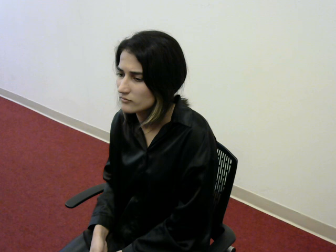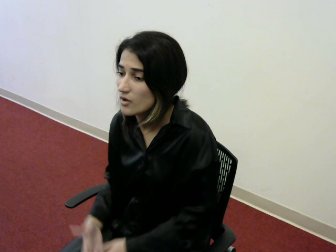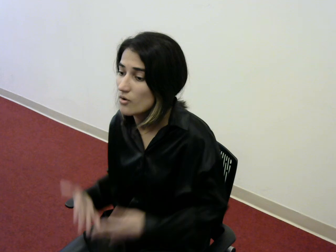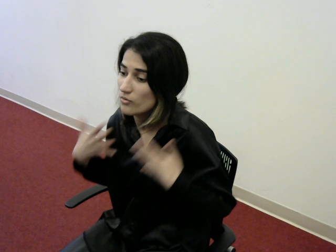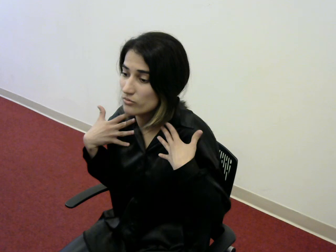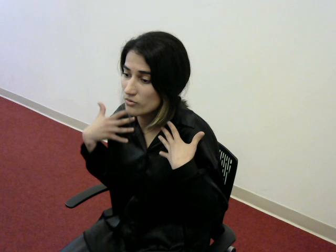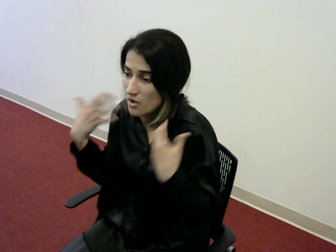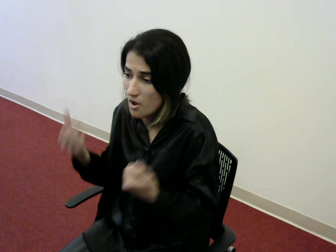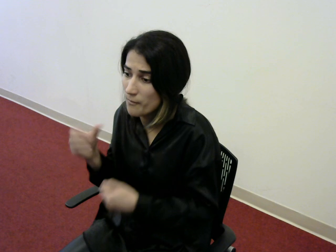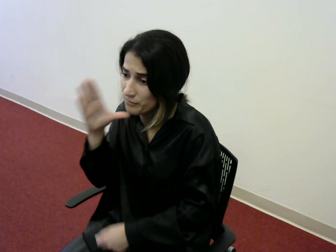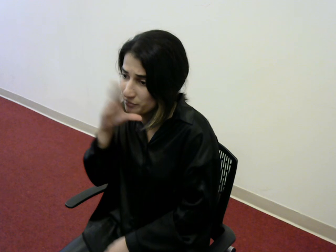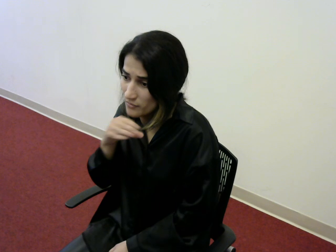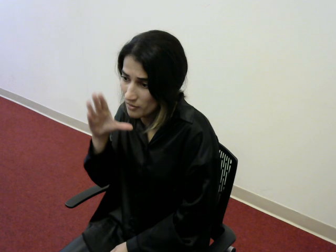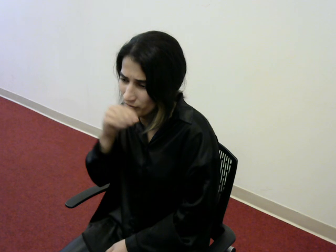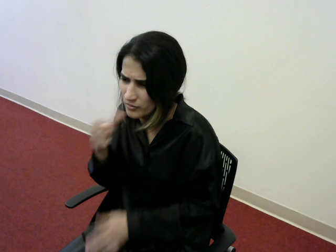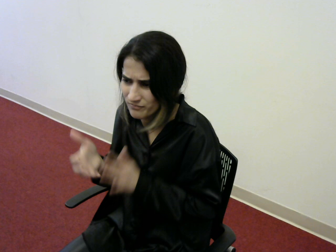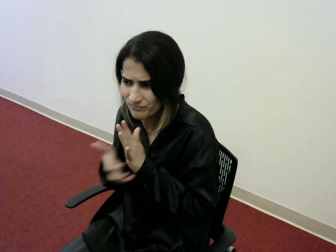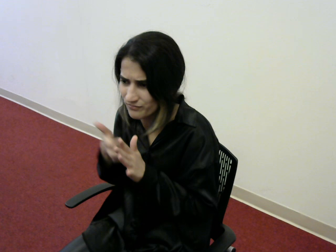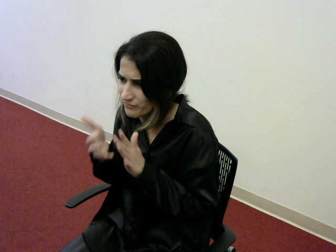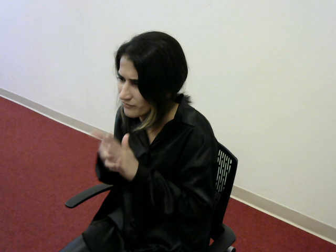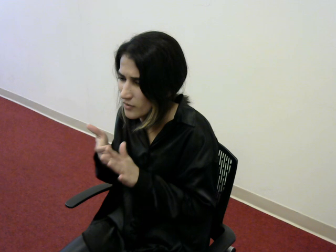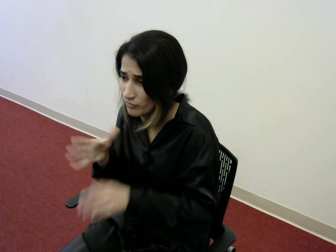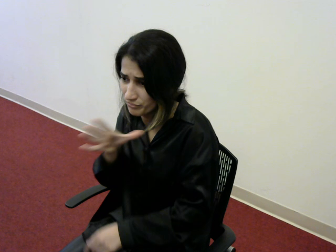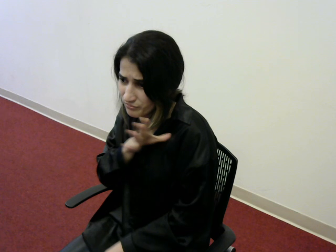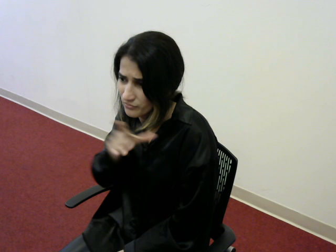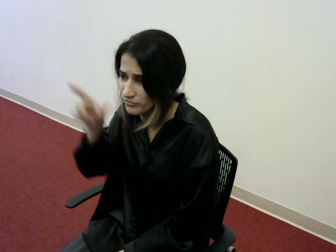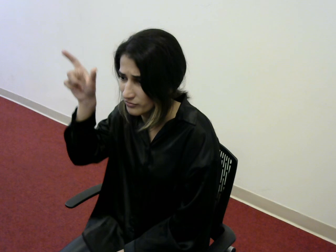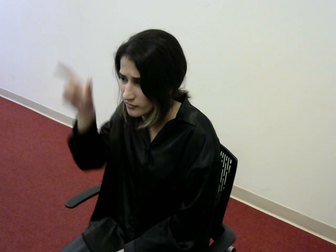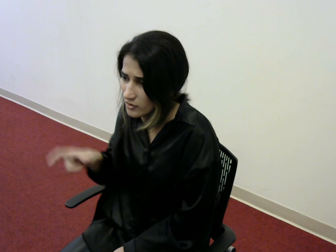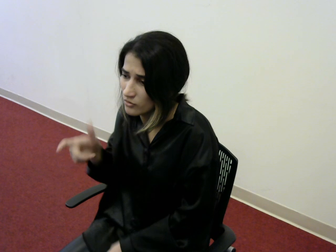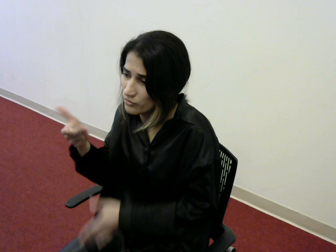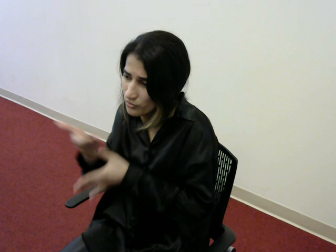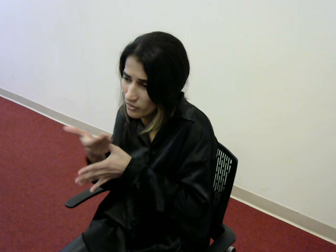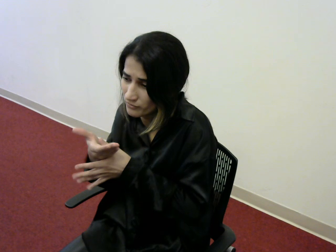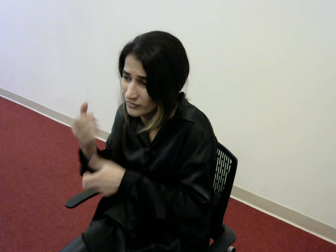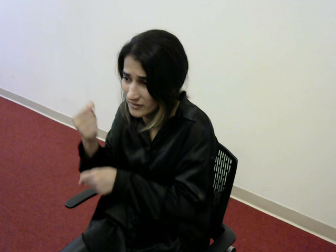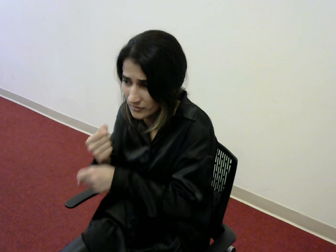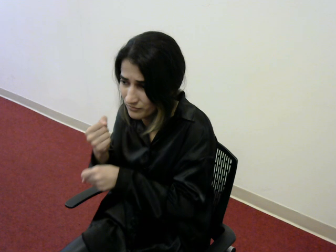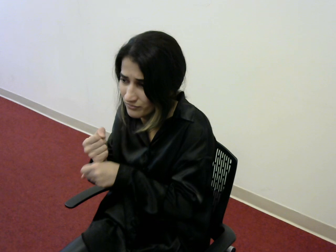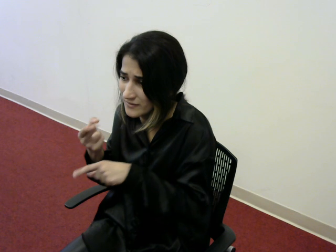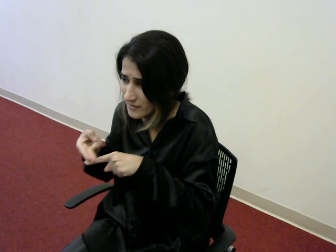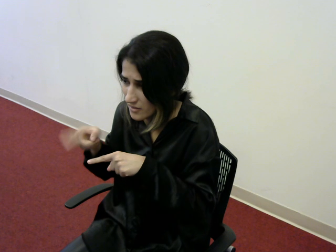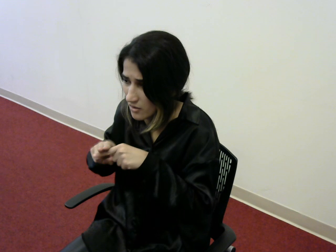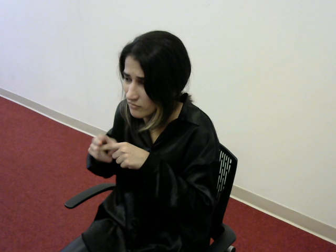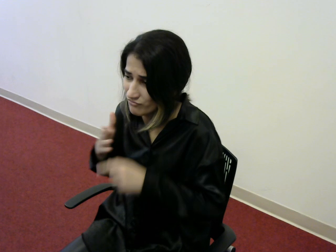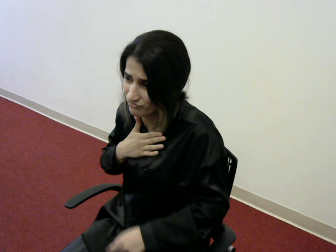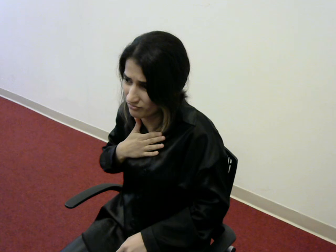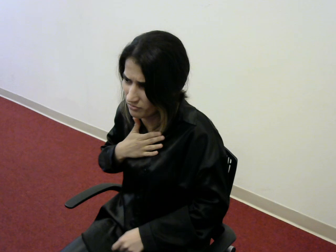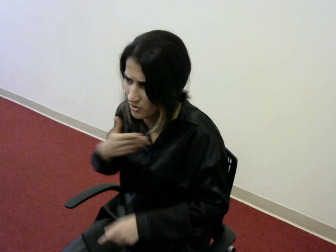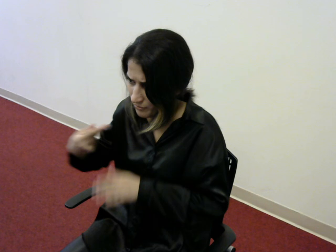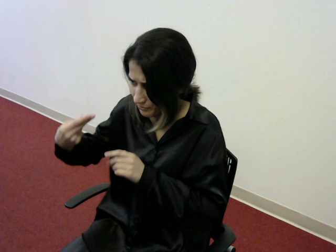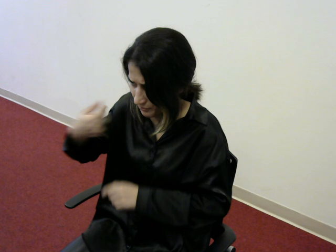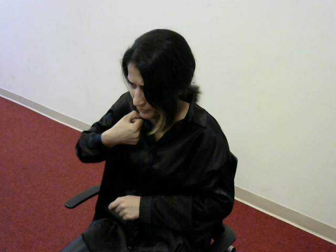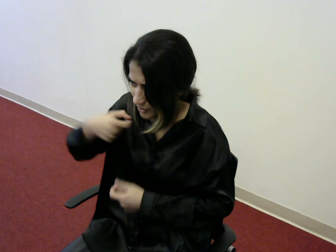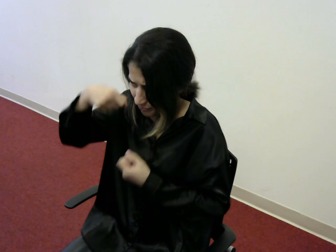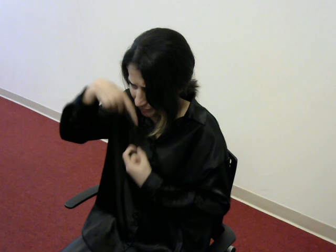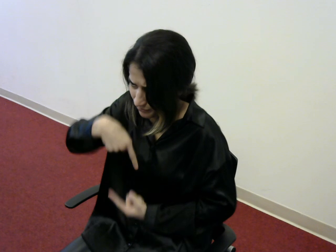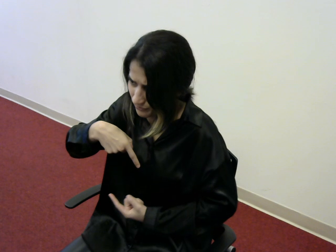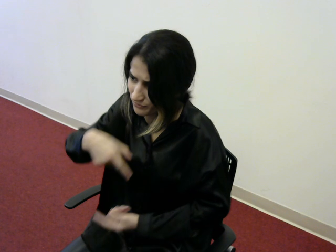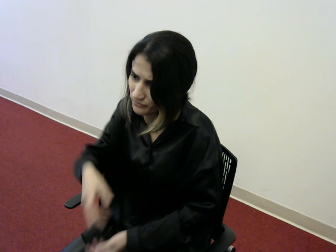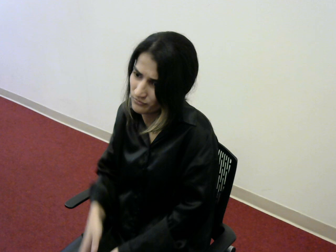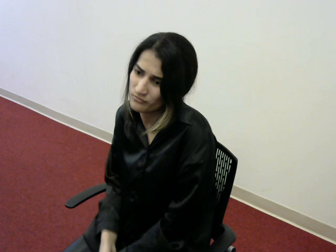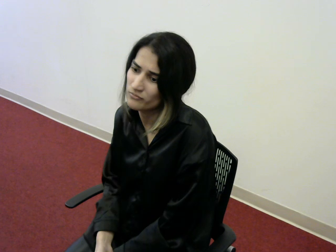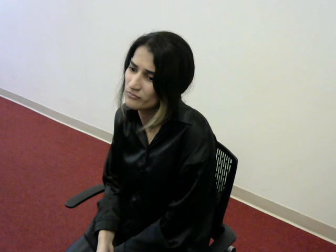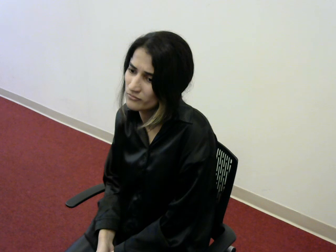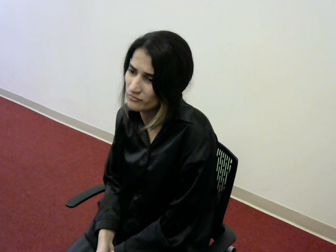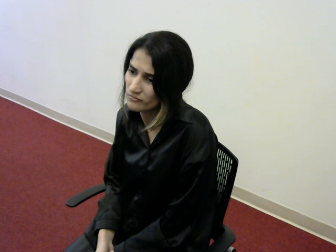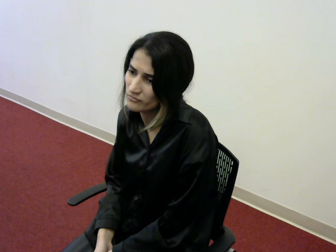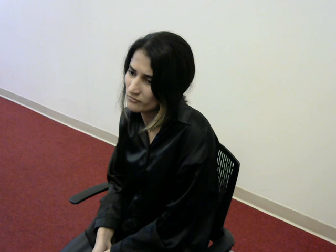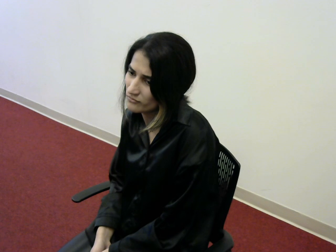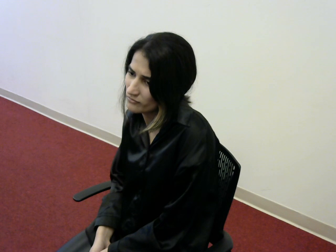Sağlamlıq imkanı məhdud olan şəxsə kömək etdiyimə görə mənə ödəniş düşürmü?